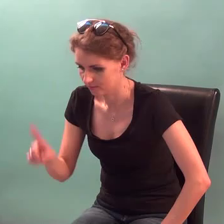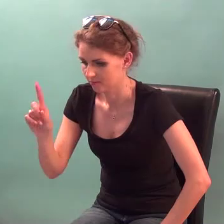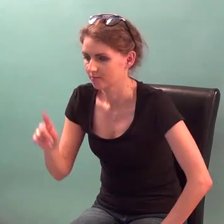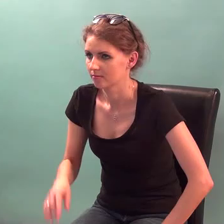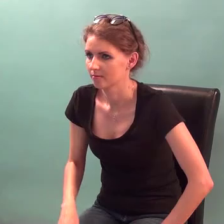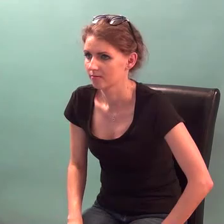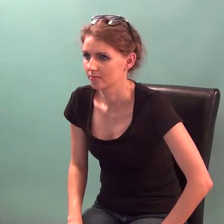Jeden.